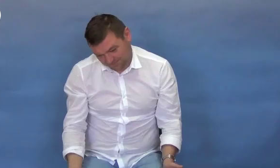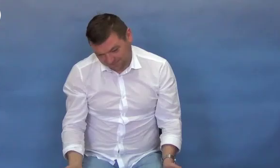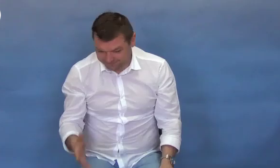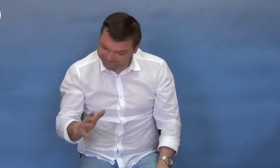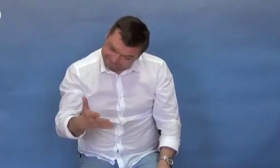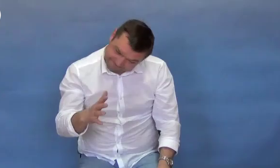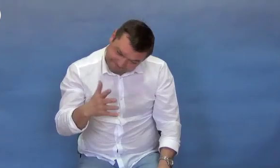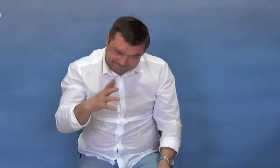Nie bardzo.